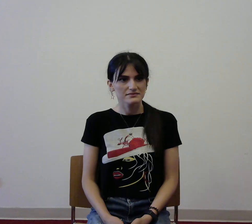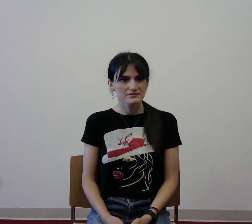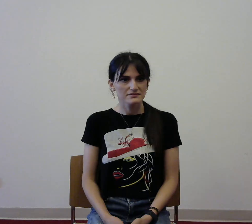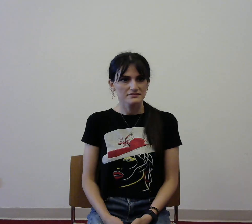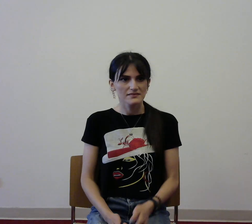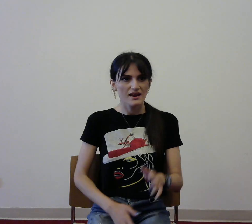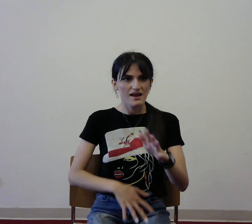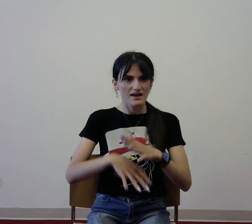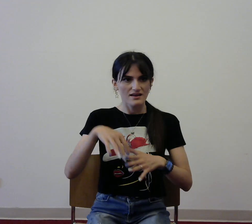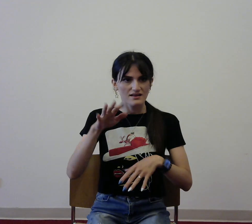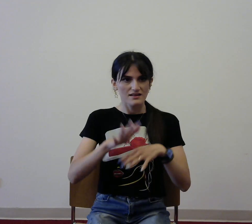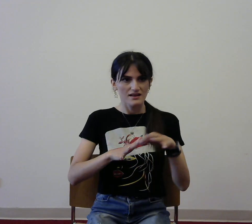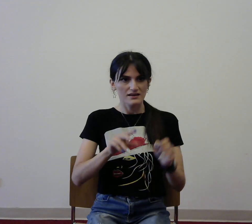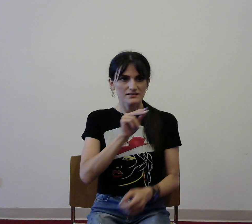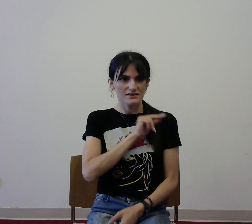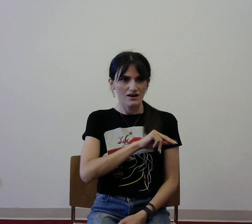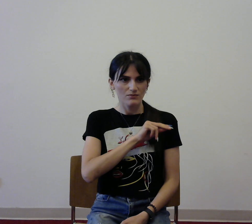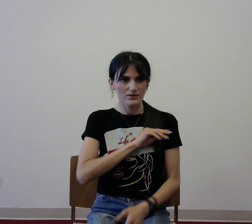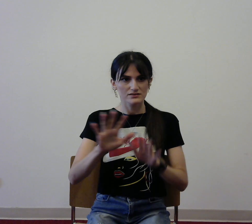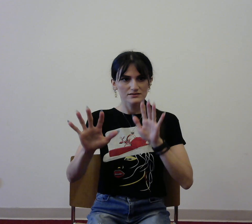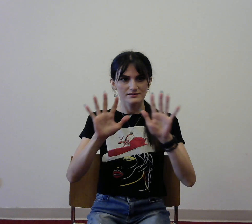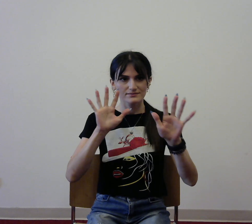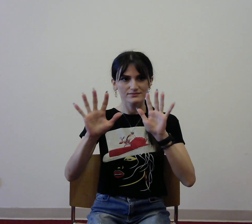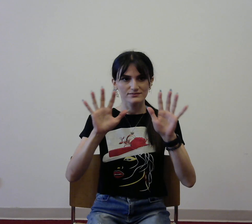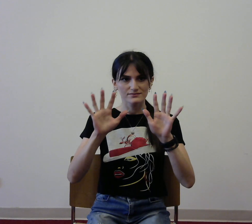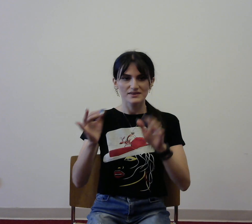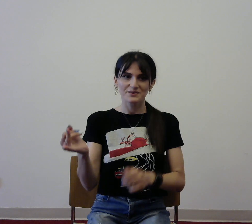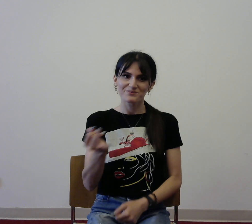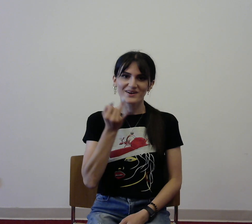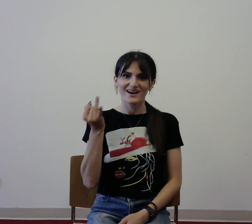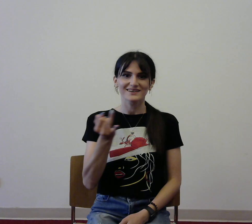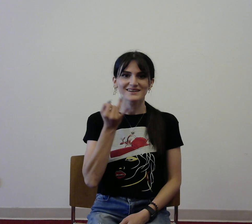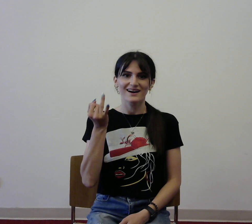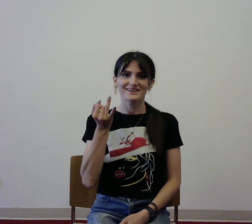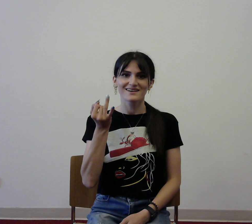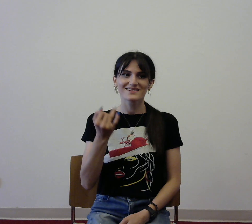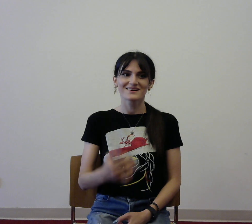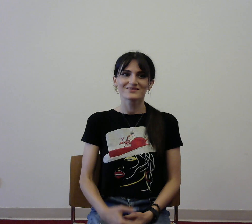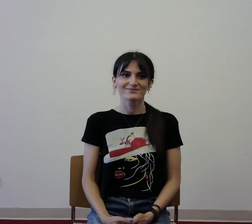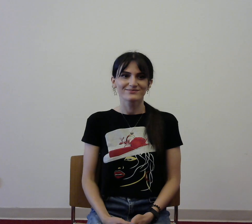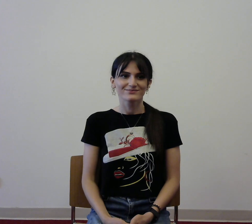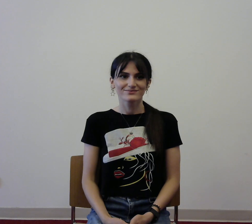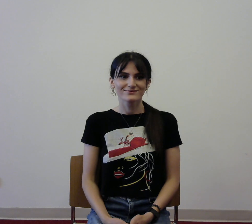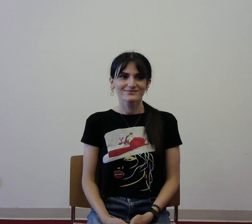Əl işləri sərgisi maraqlı idi